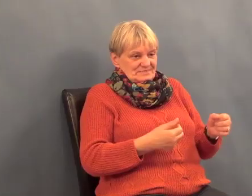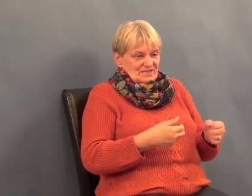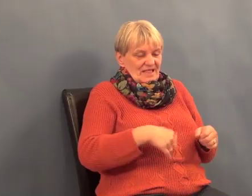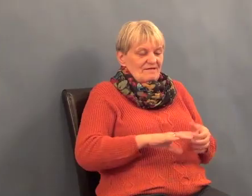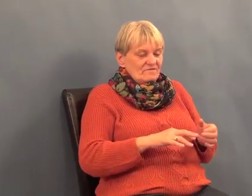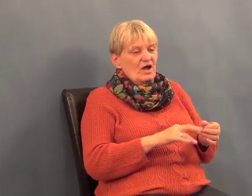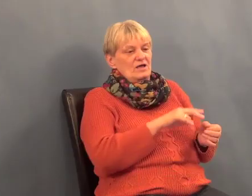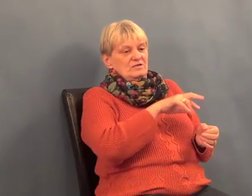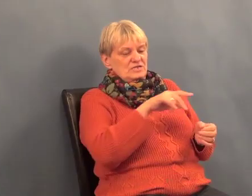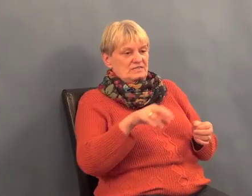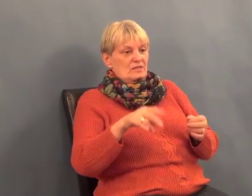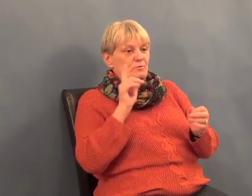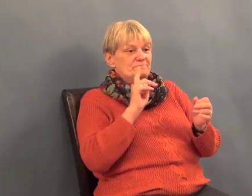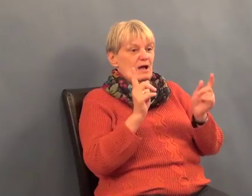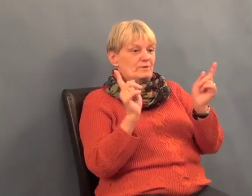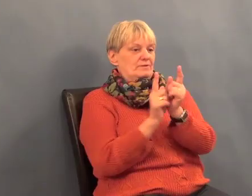Odchodzi i spotyka chłopca.